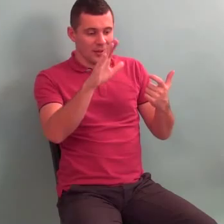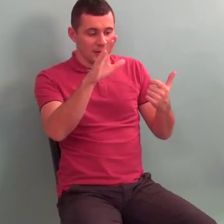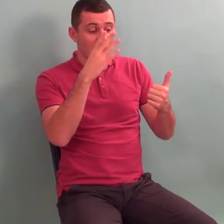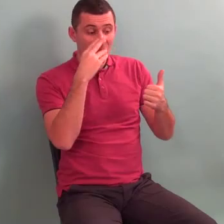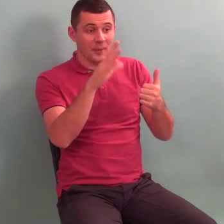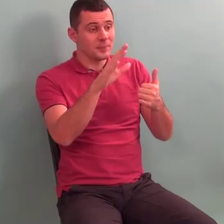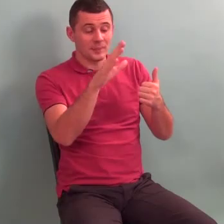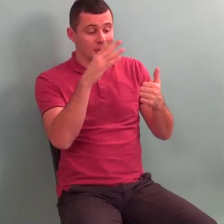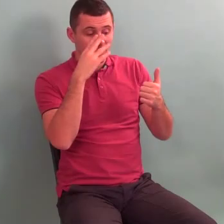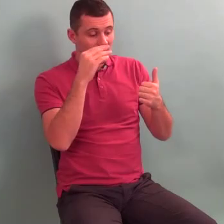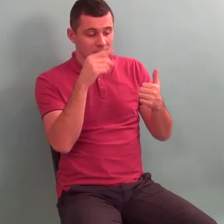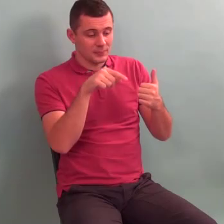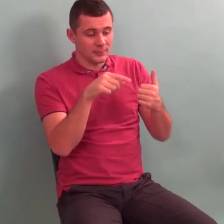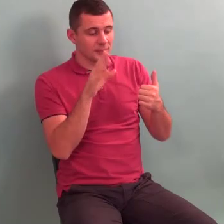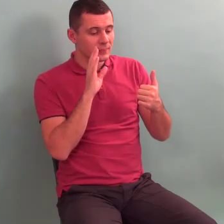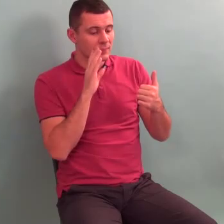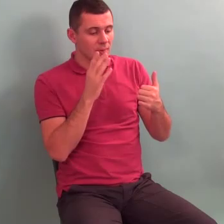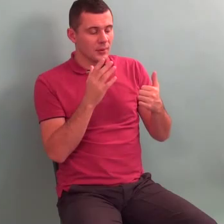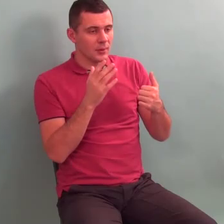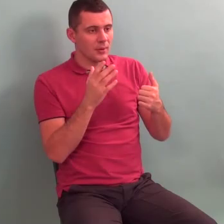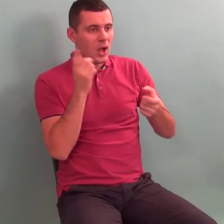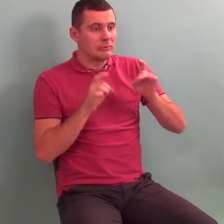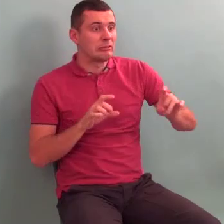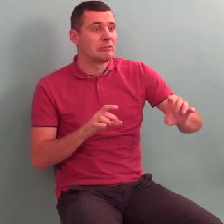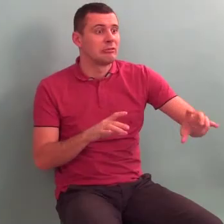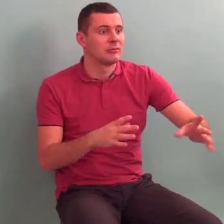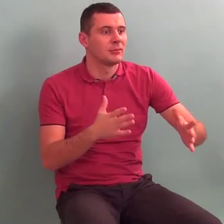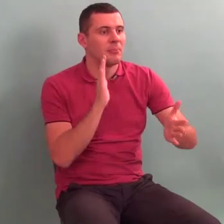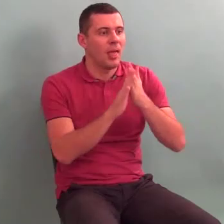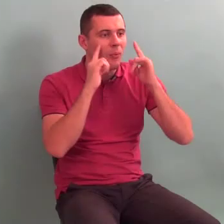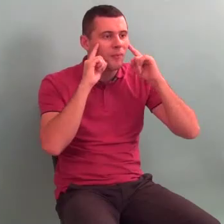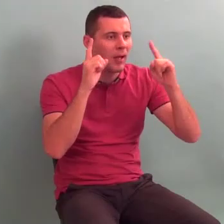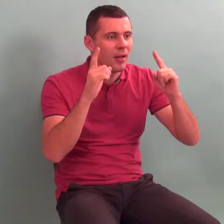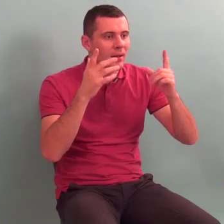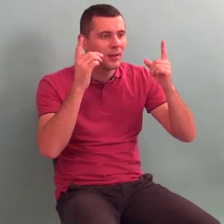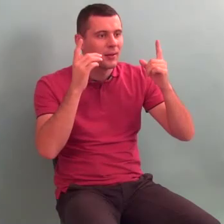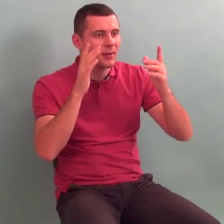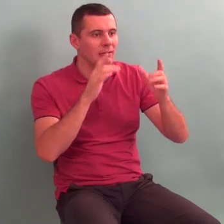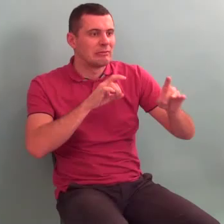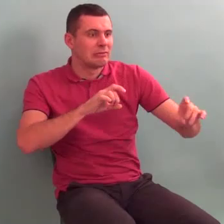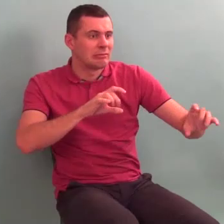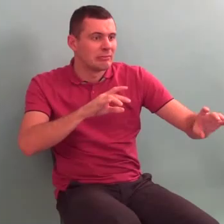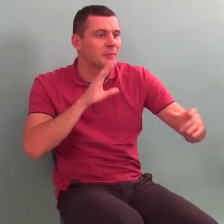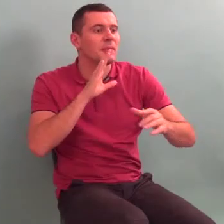Wygląda to jakby ktoś biegł szybko nie zwracając na nic uwagi.